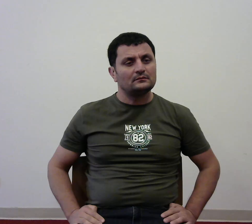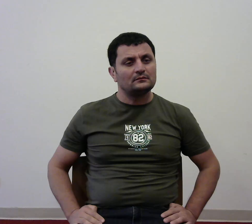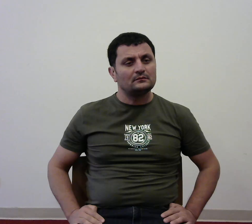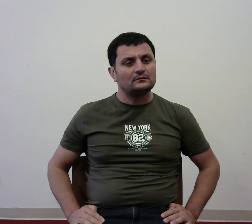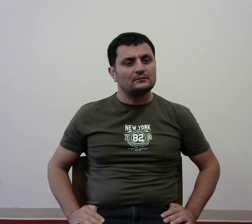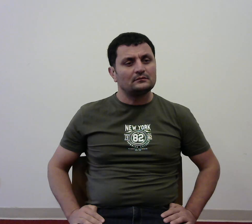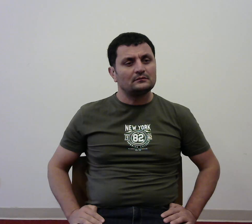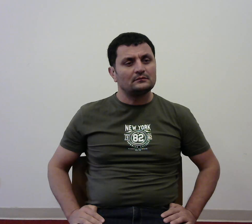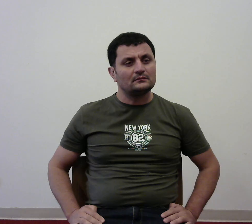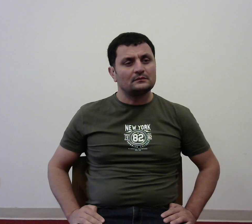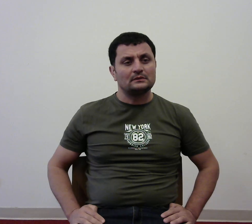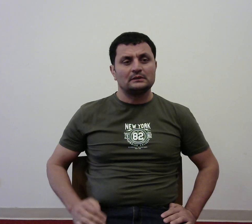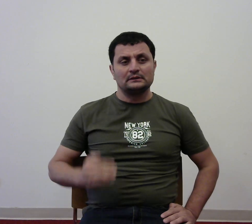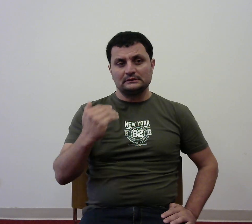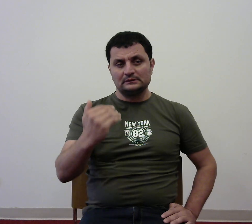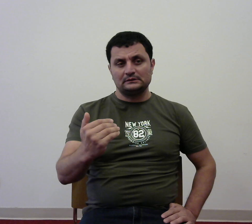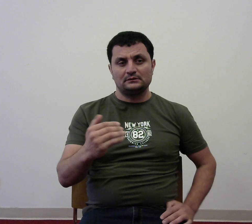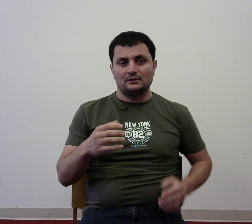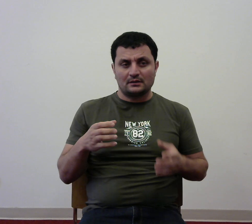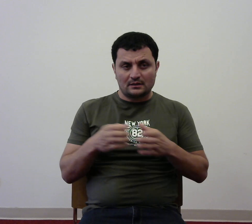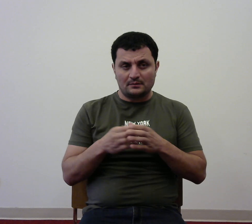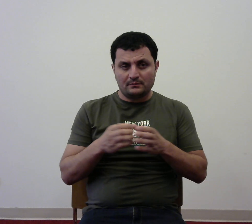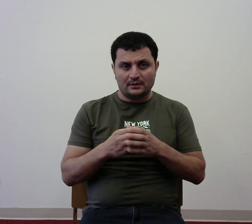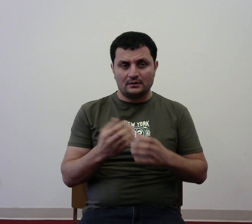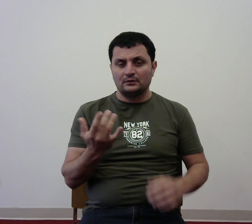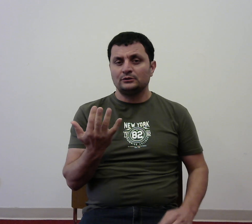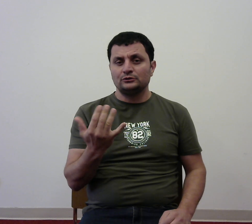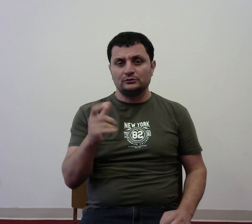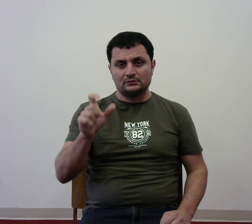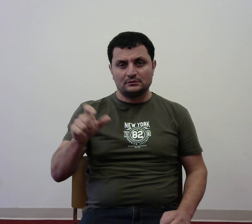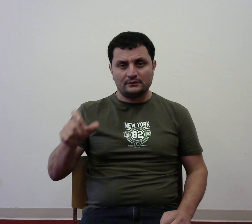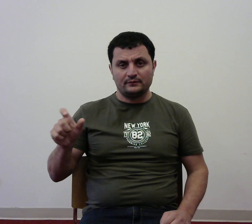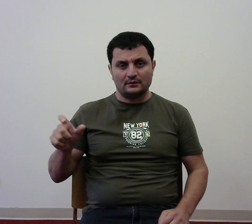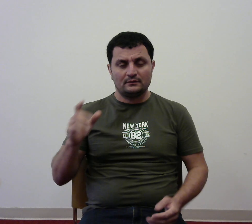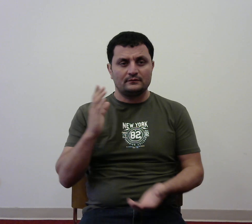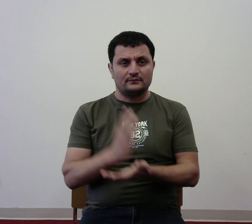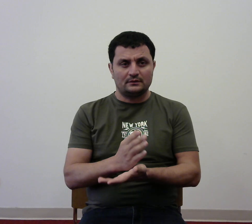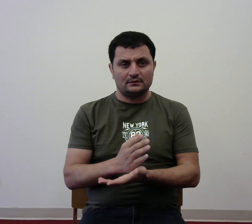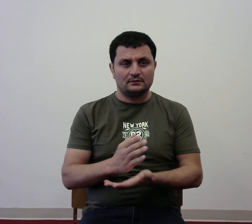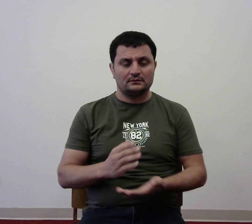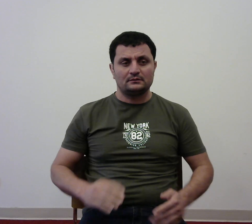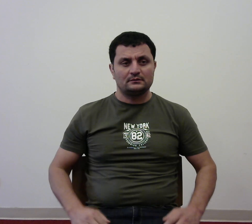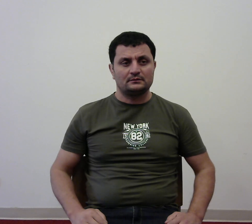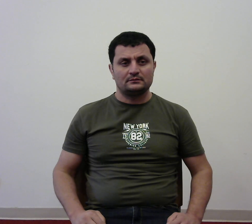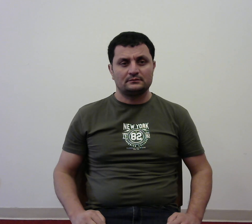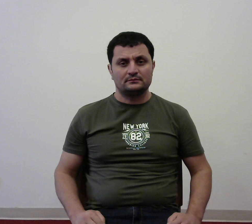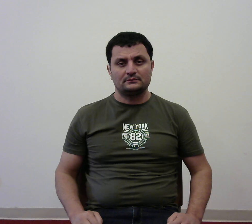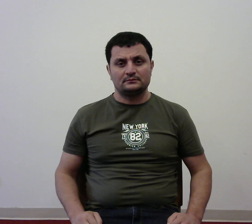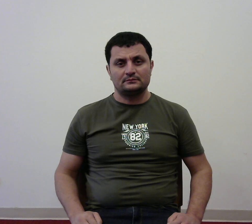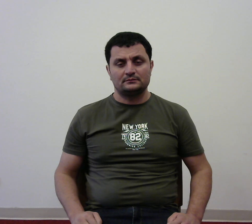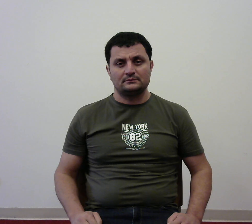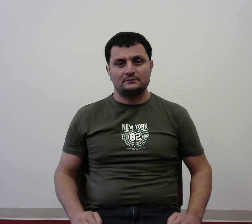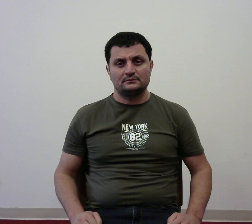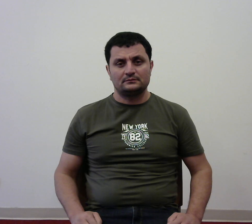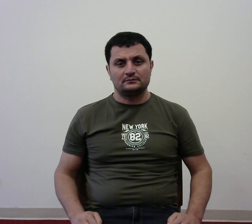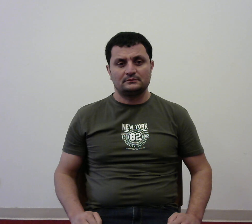Sizin komandada neçə nəfər var?